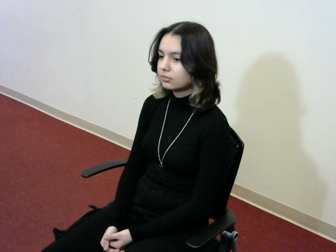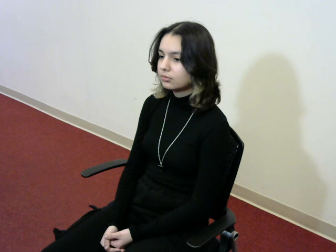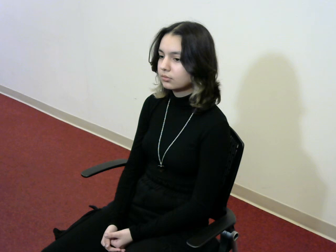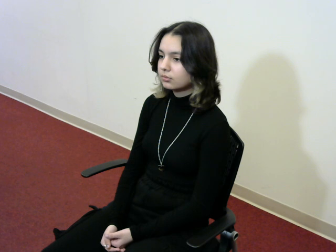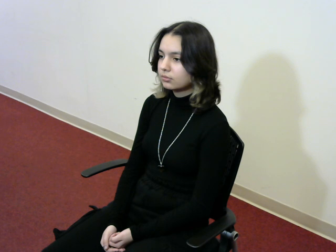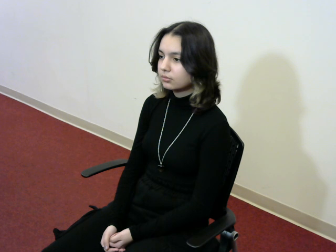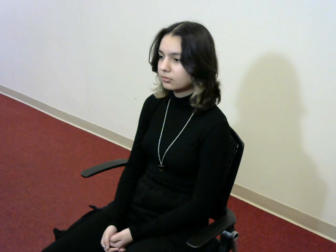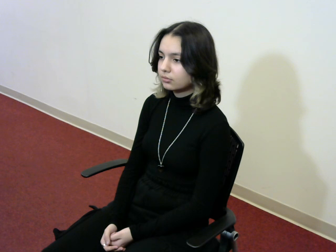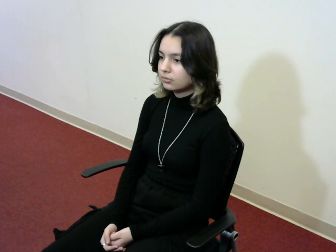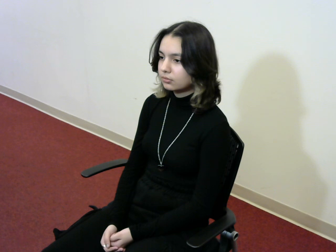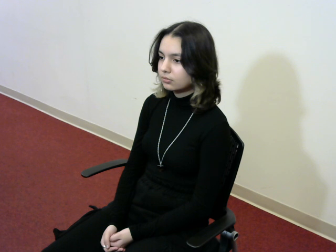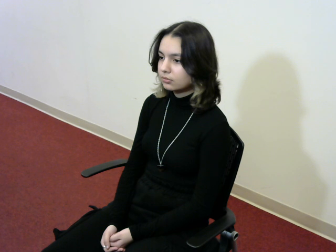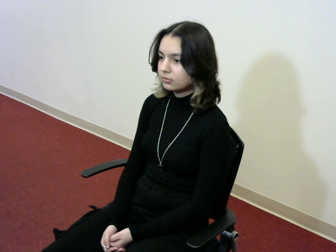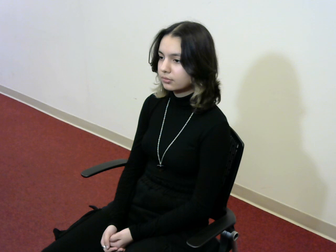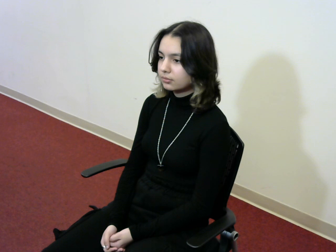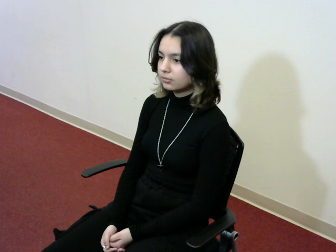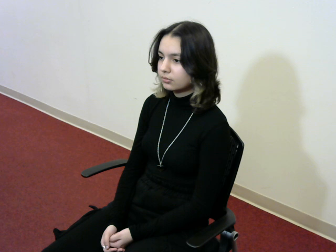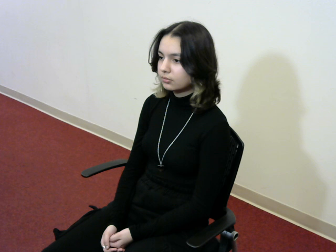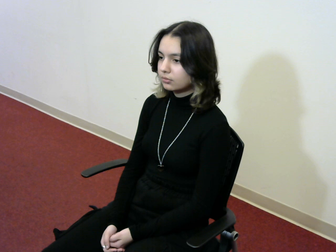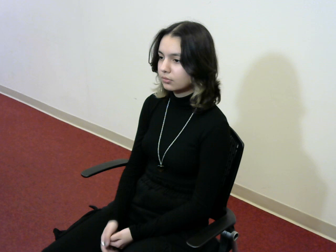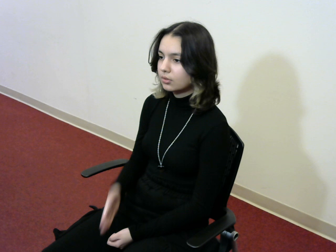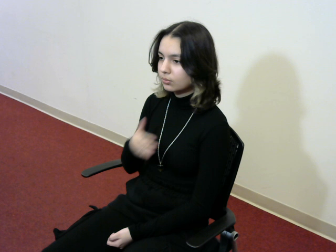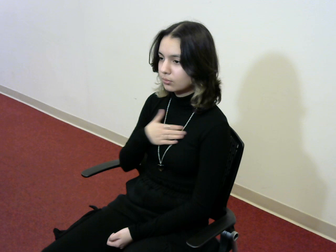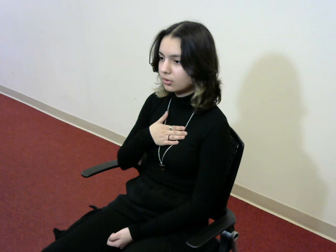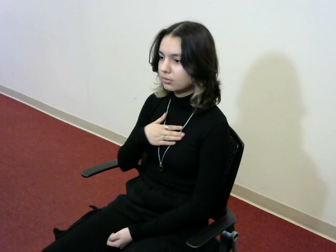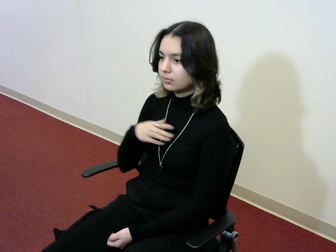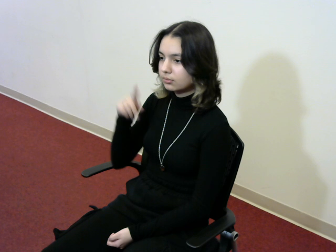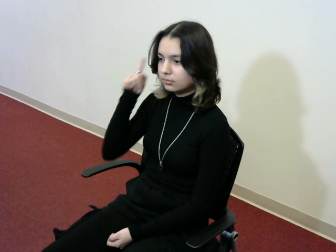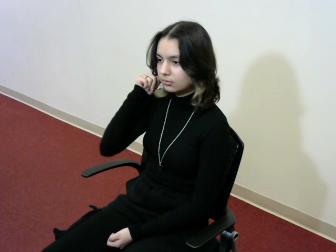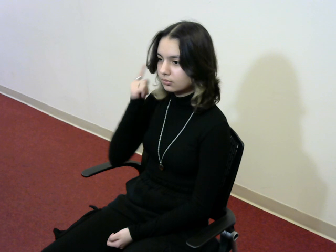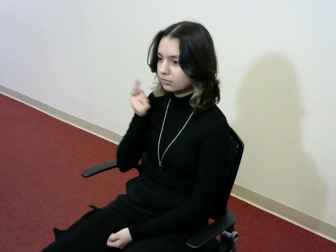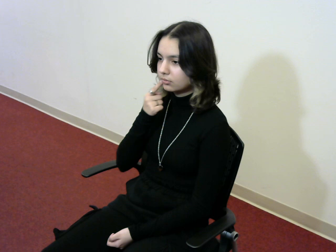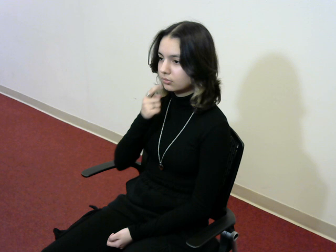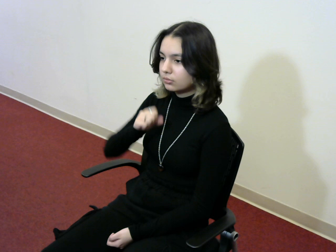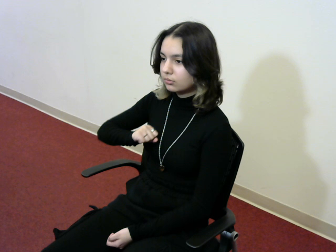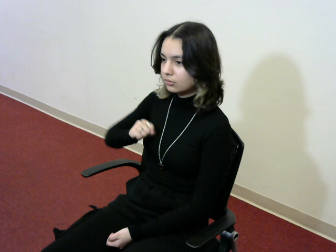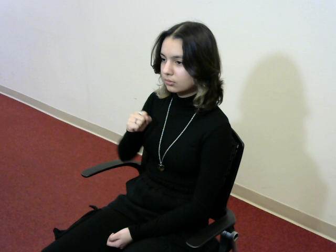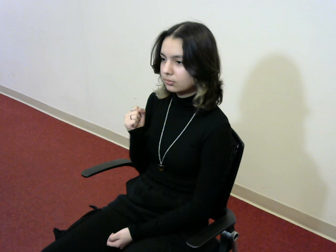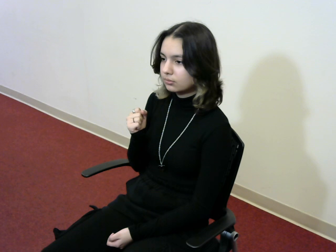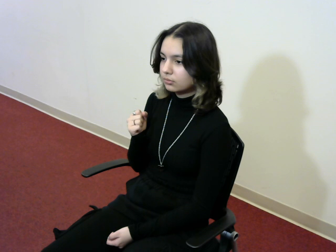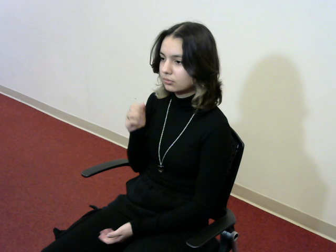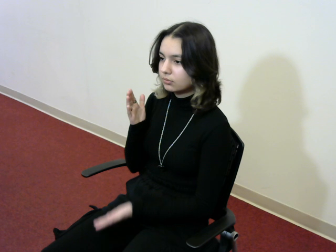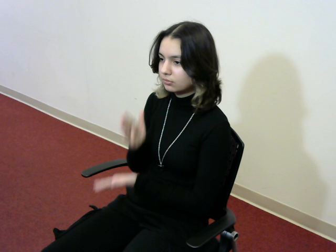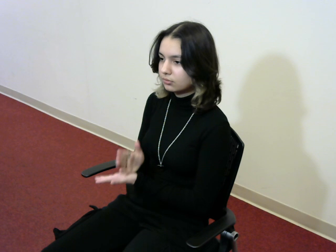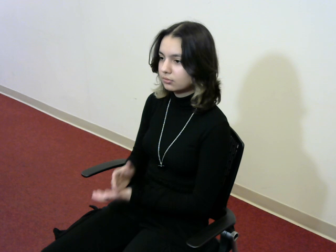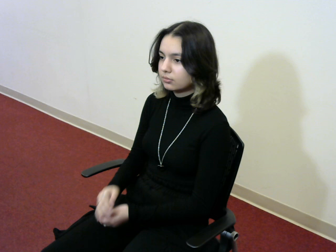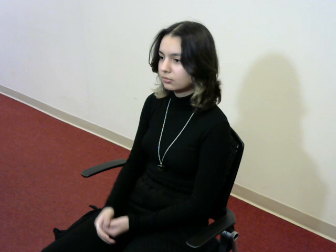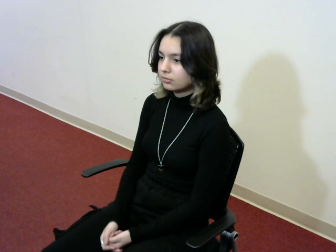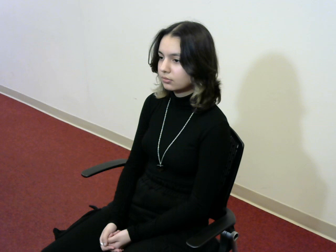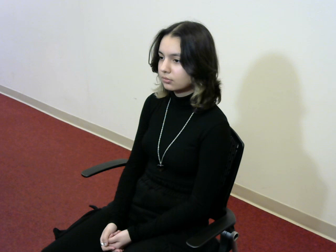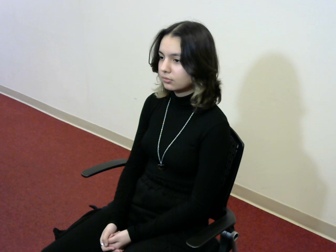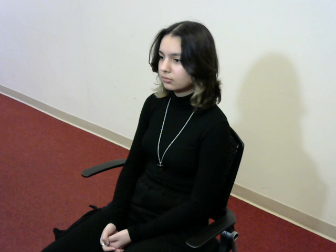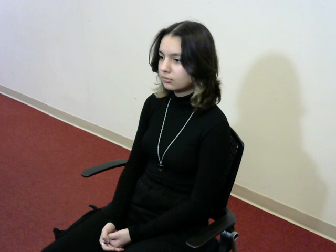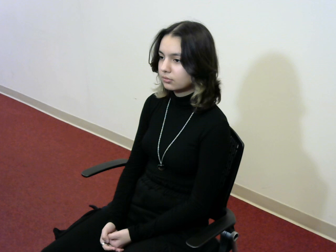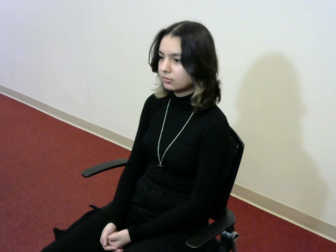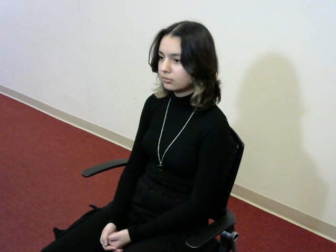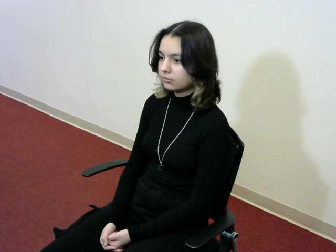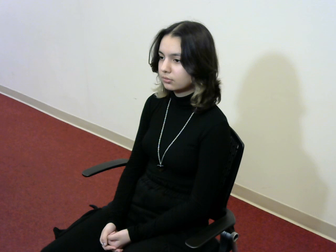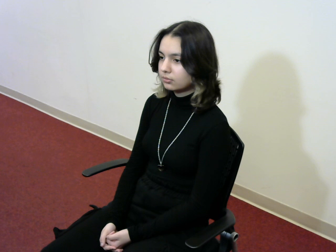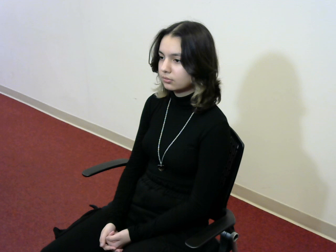Mənim eşitmə məhdudiyyətli dostlarım var